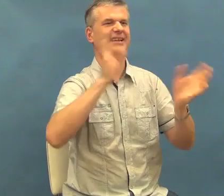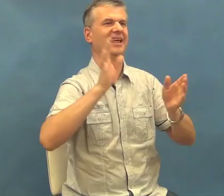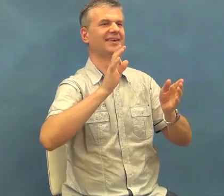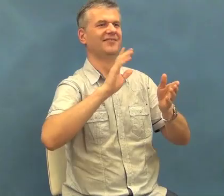W porządku.